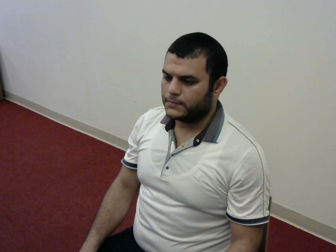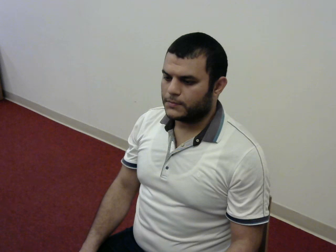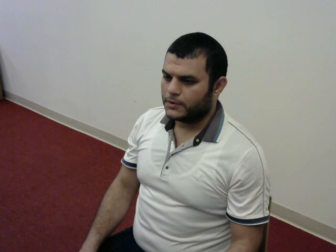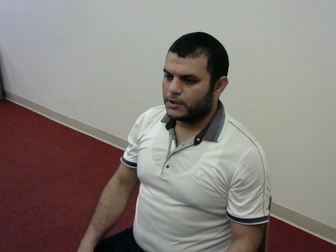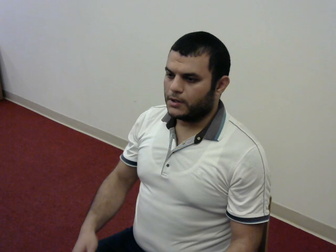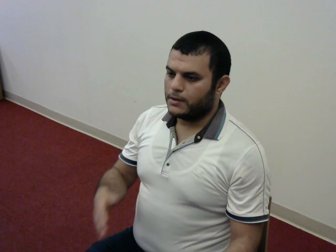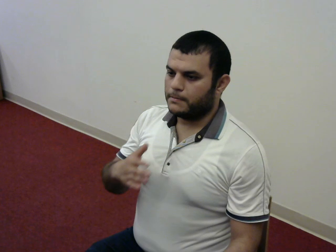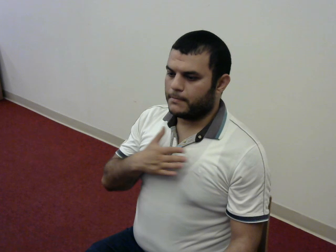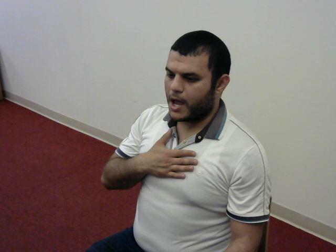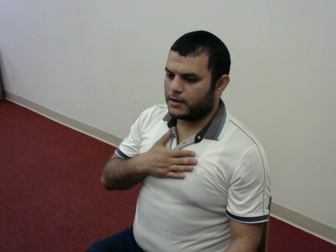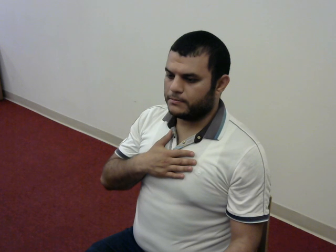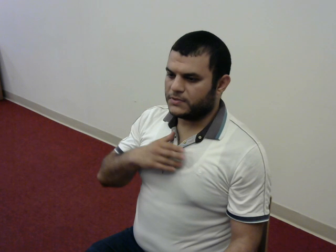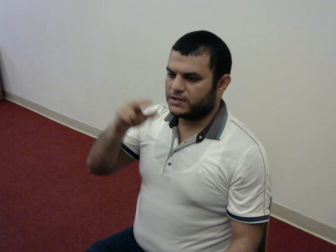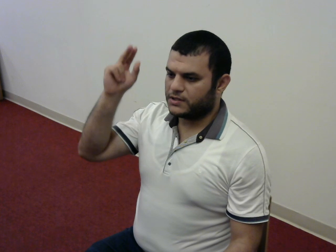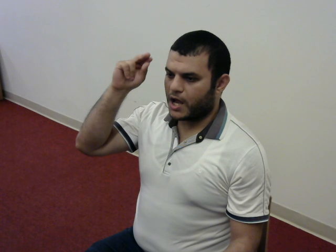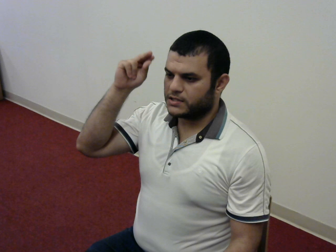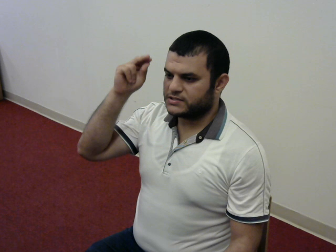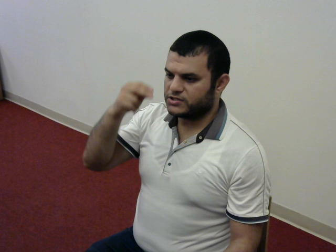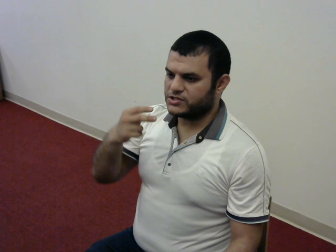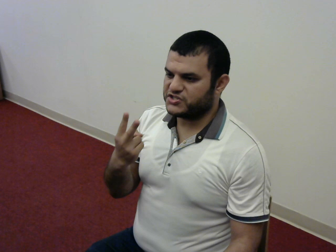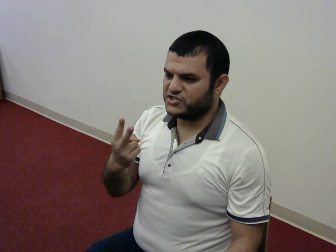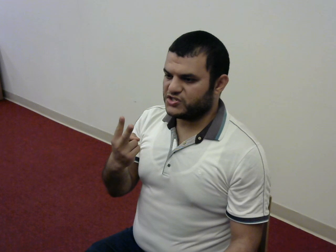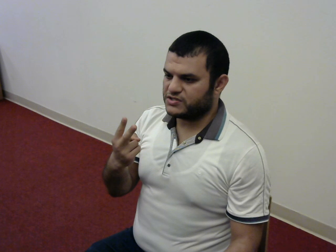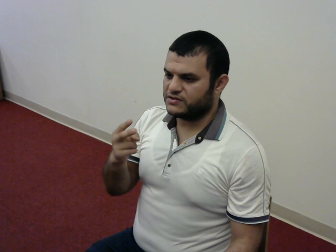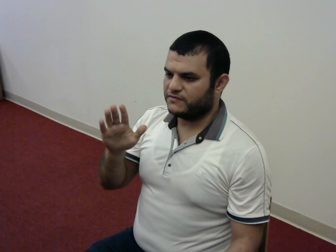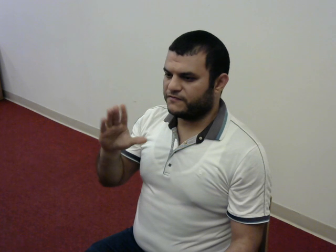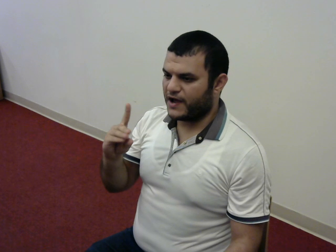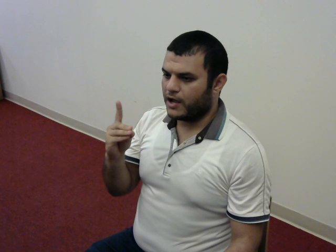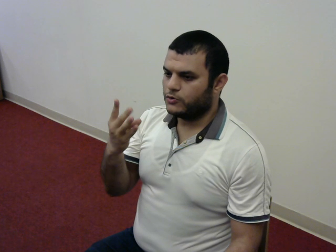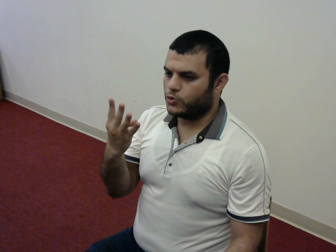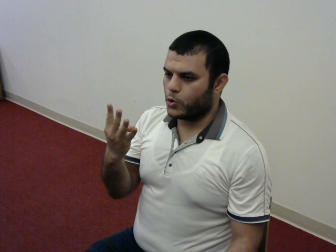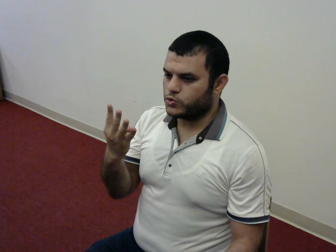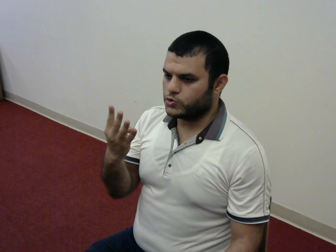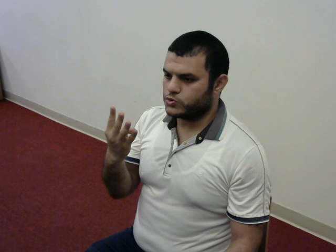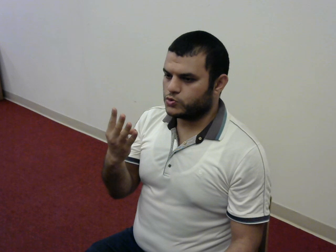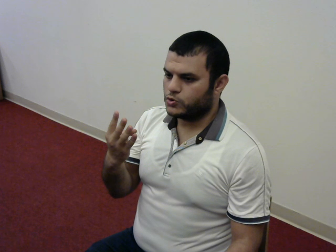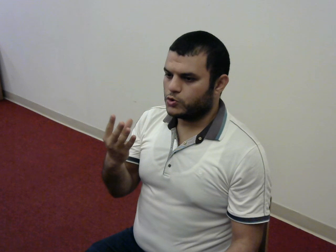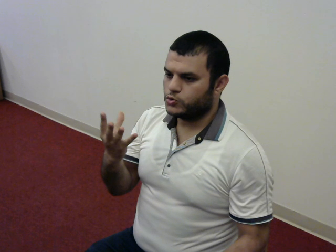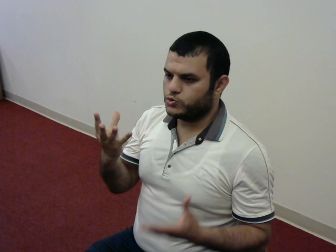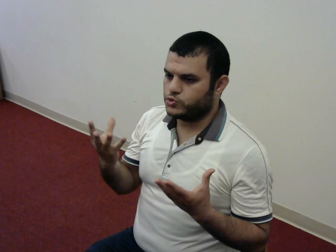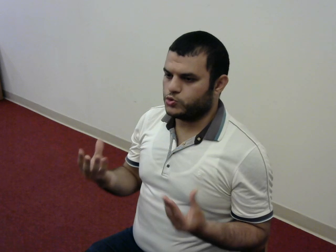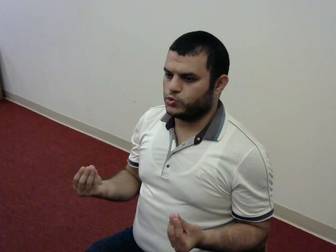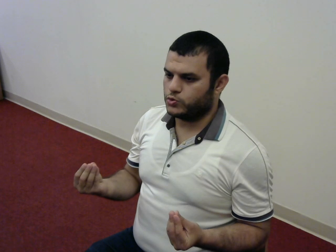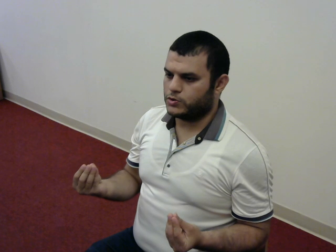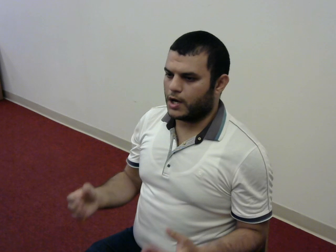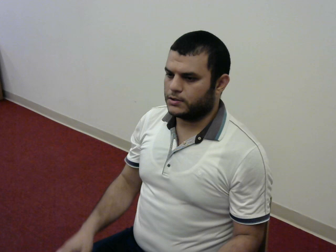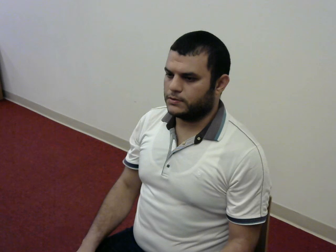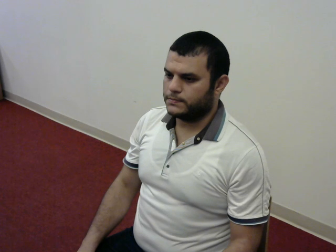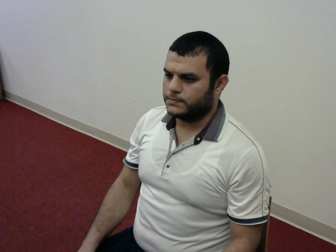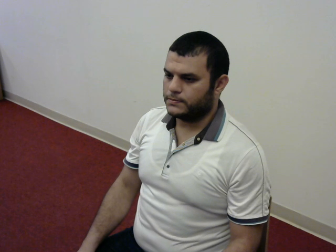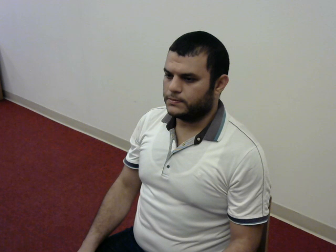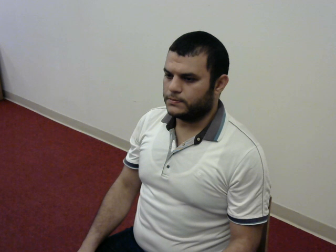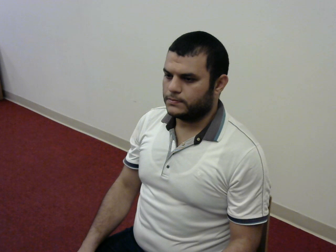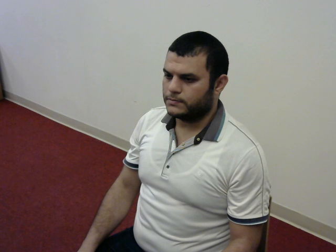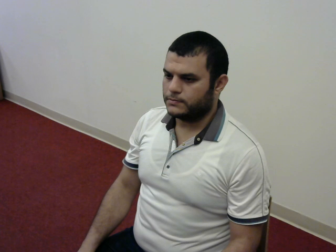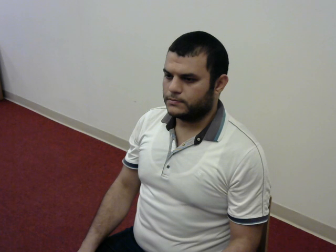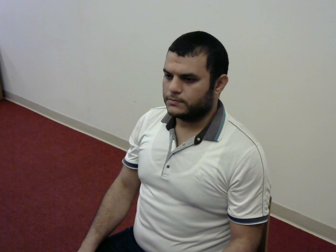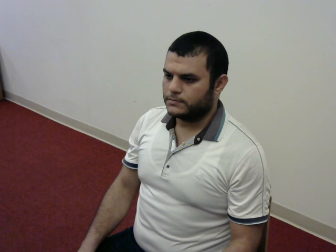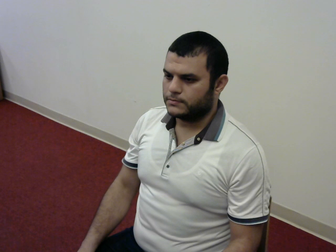Mənim dərslərim 2-ci və 4-cü günlərdir